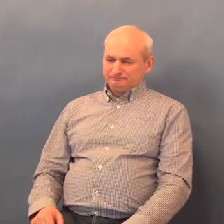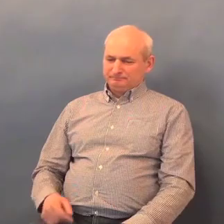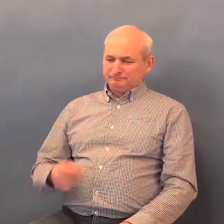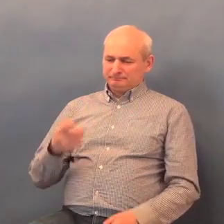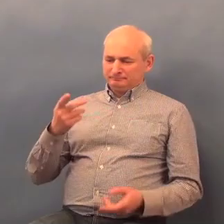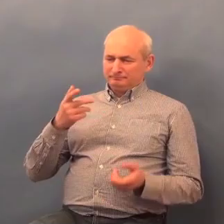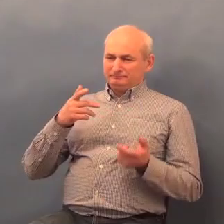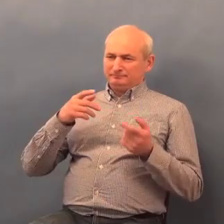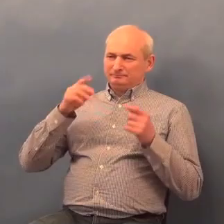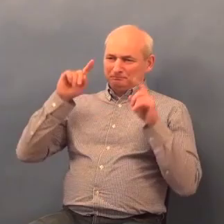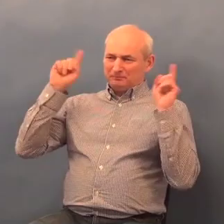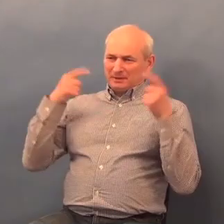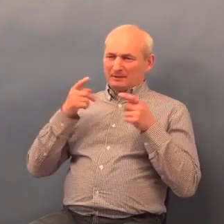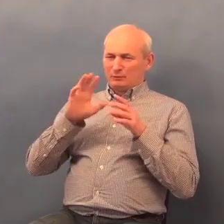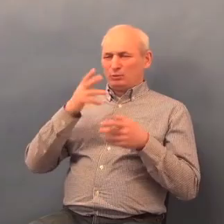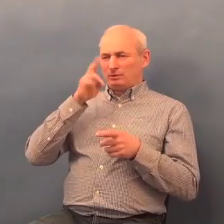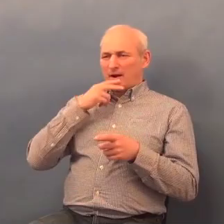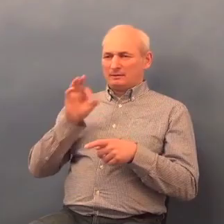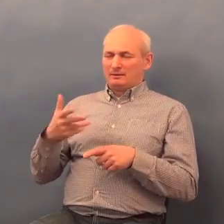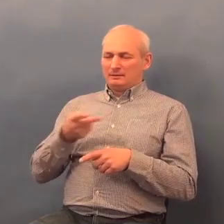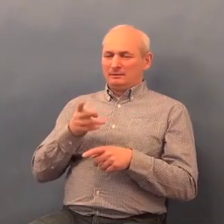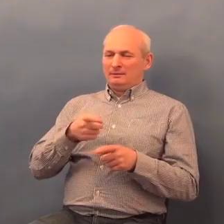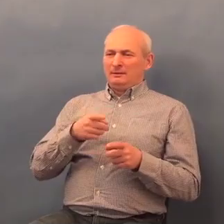Myszka Miki, czyli ojciec, jest też syn.